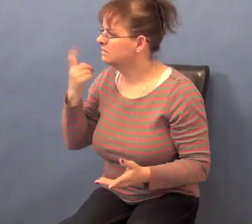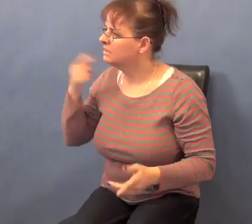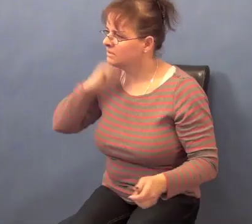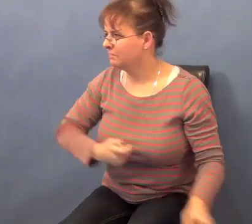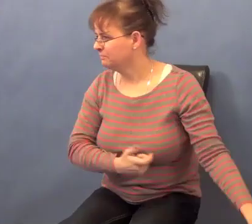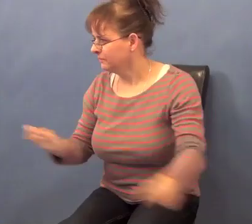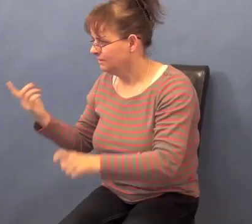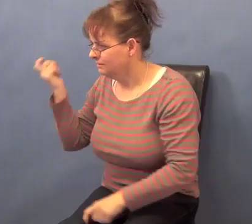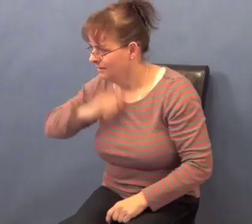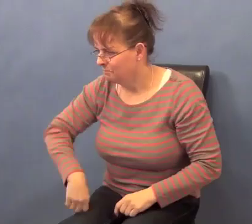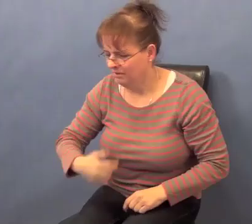Chciałabym zabić tych ludzi i wyrzucić ich.